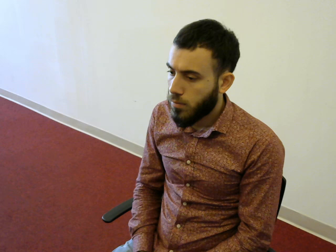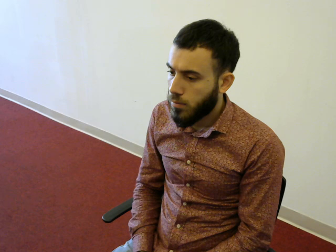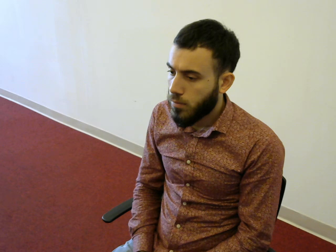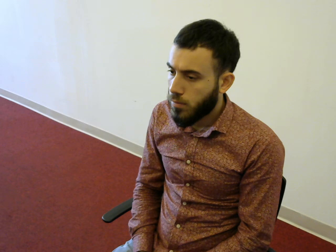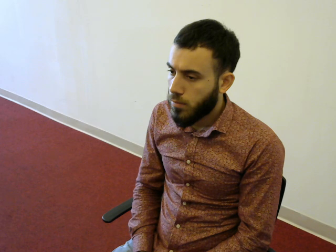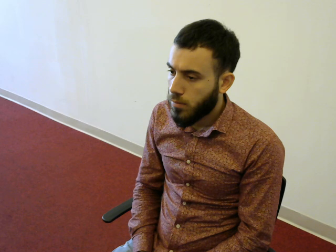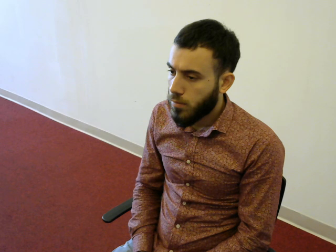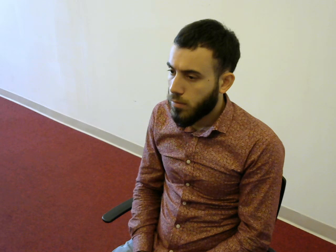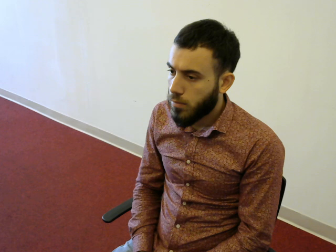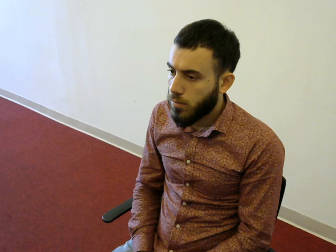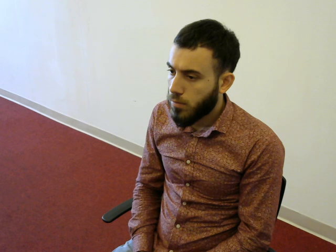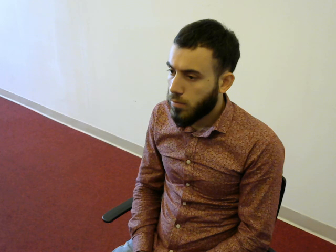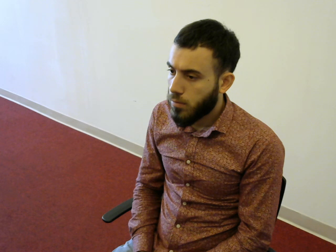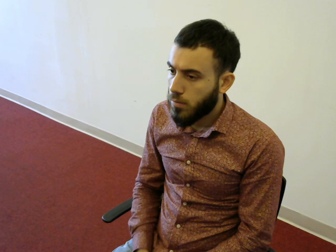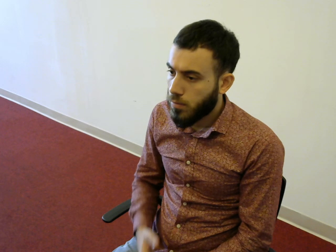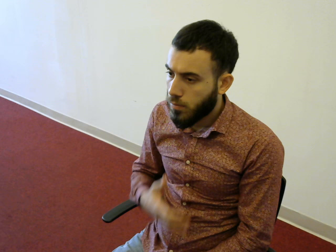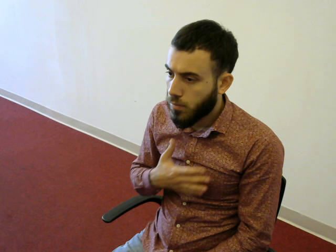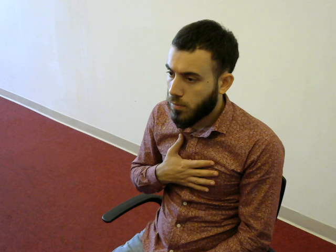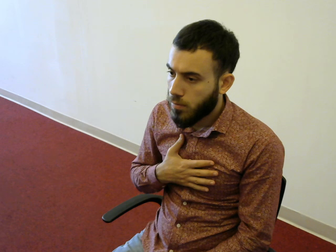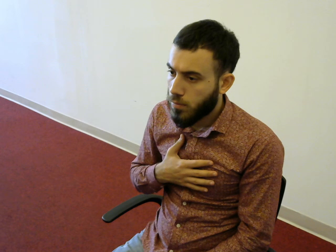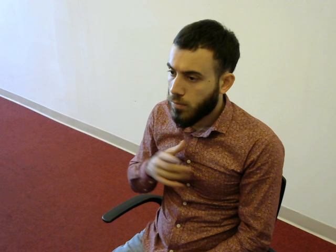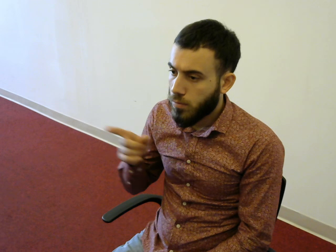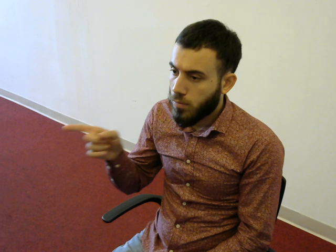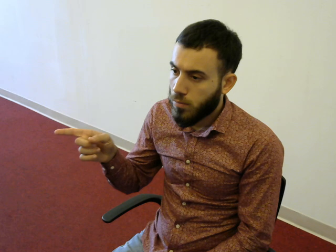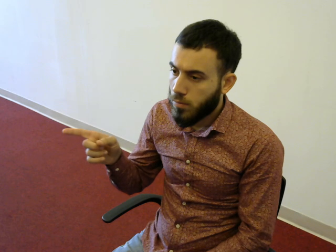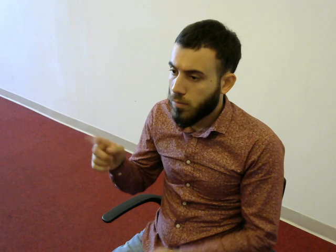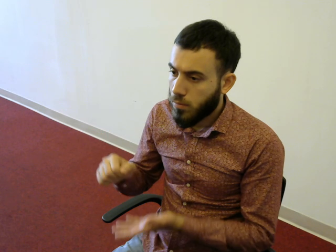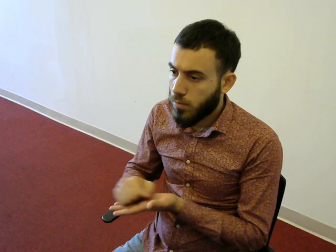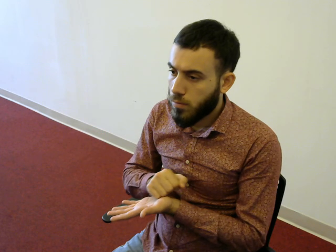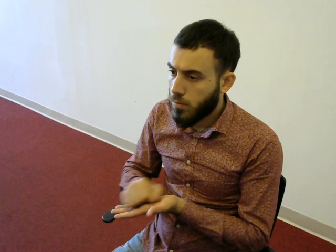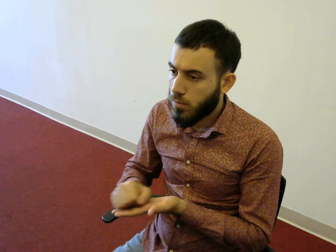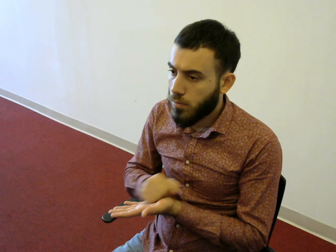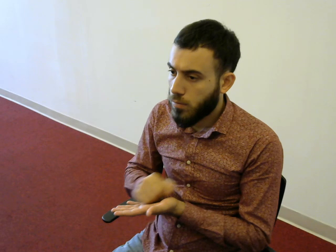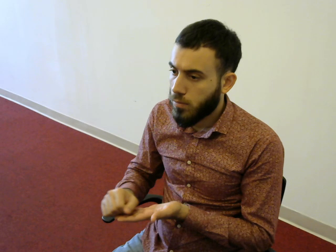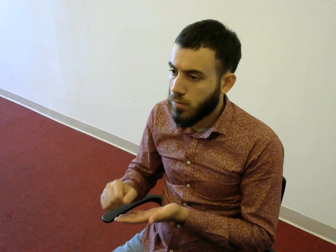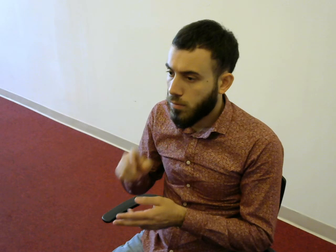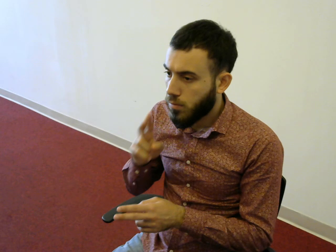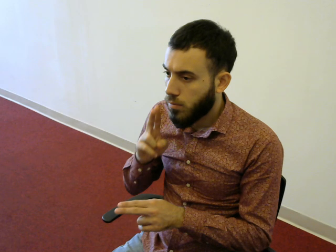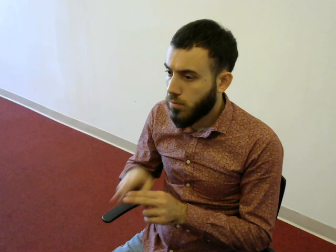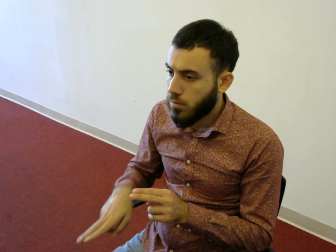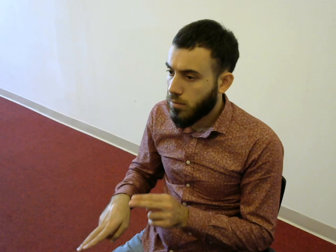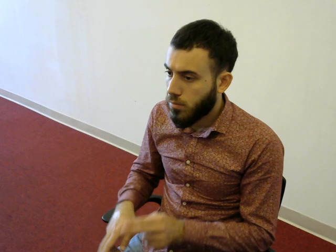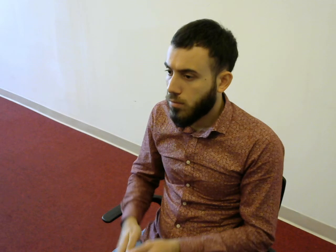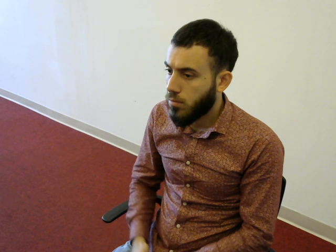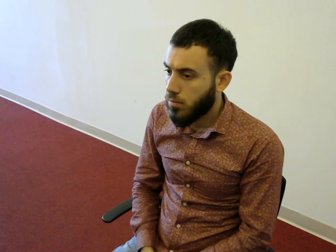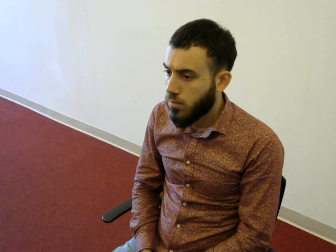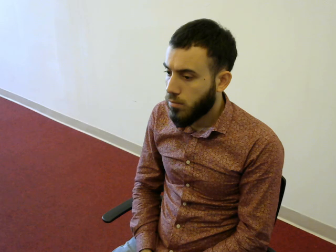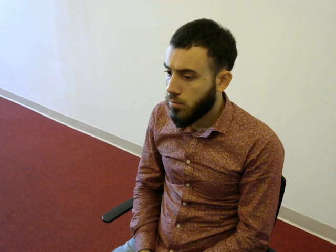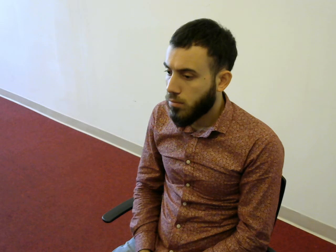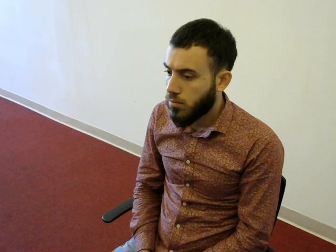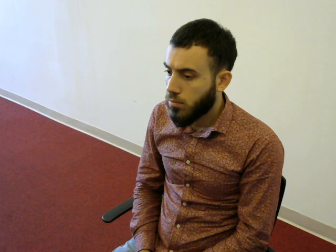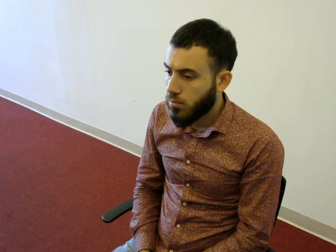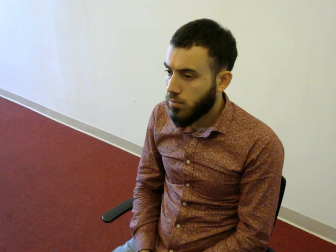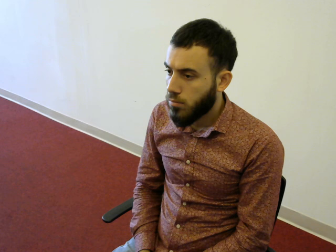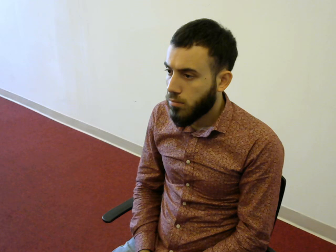Mən o sənədi itirmişdim